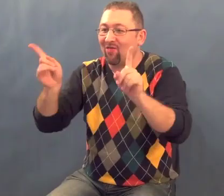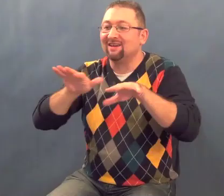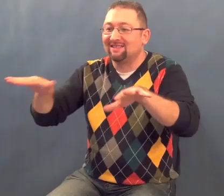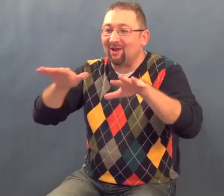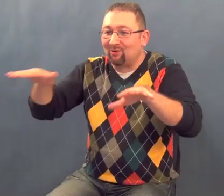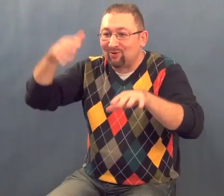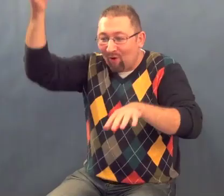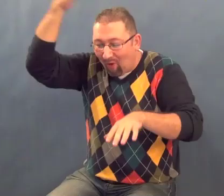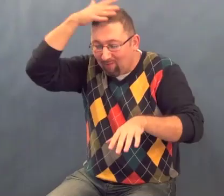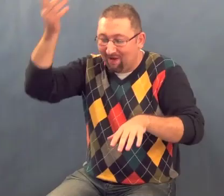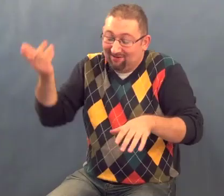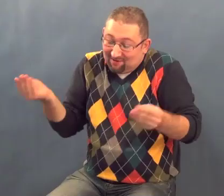Nie wolno za dużo brać kąpieli.